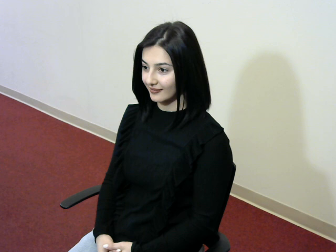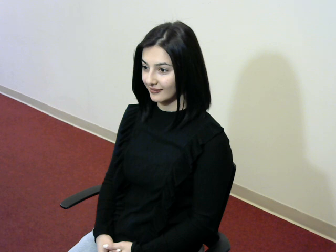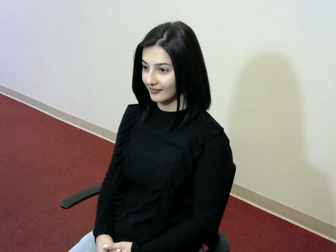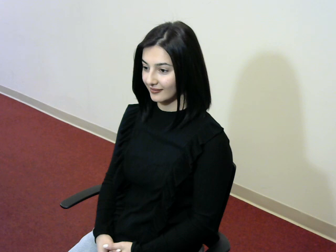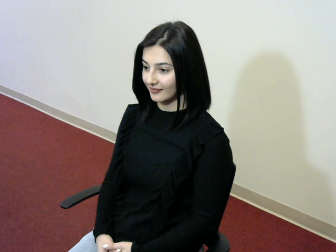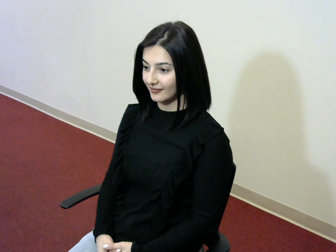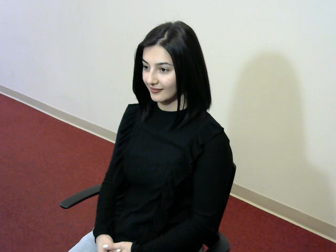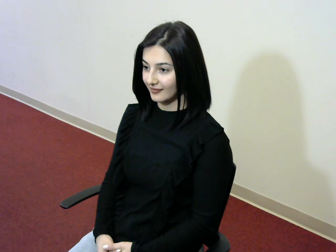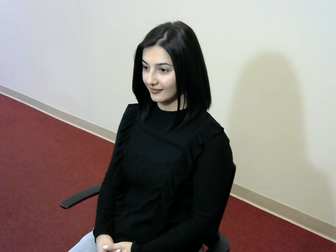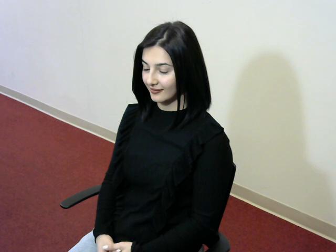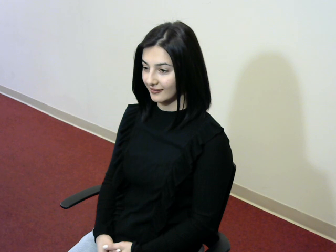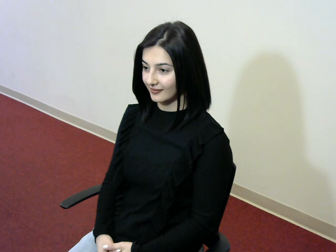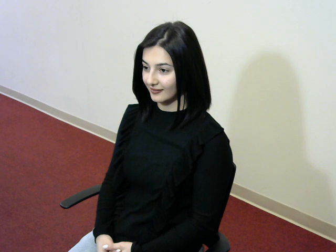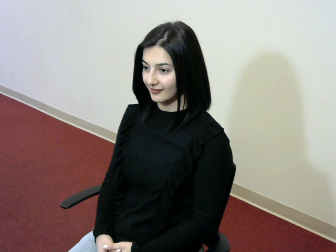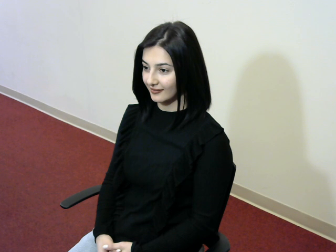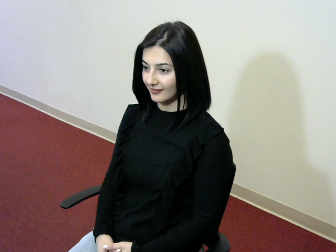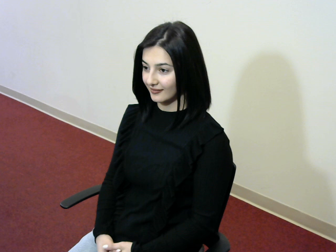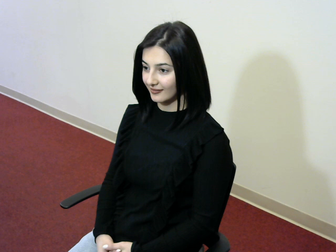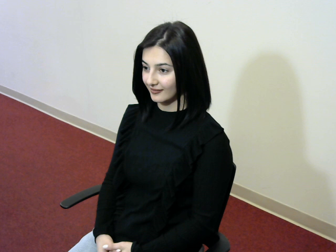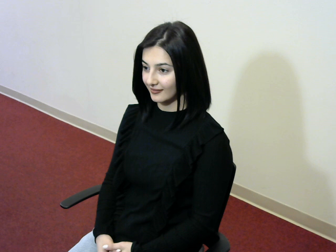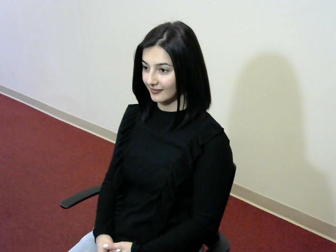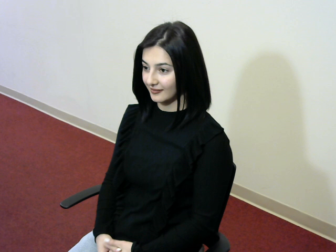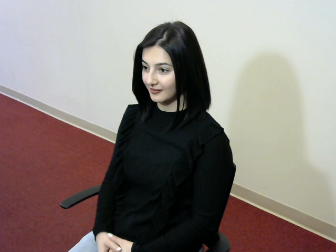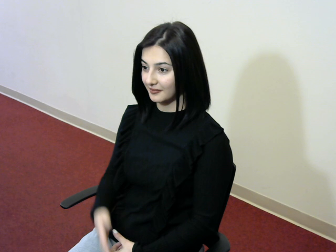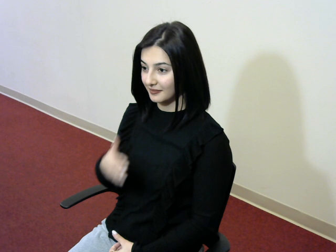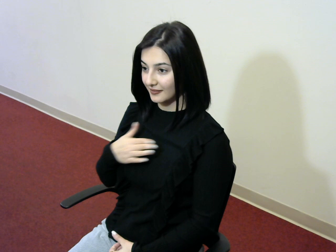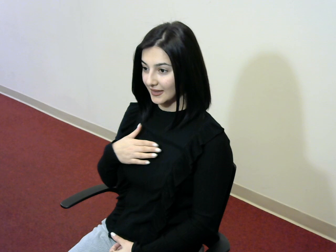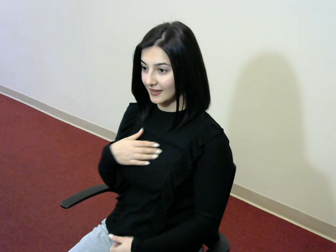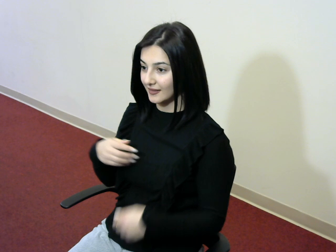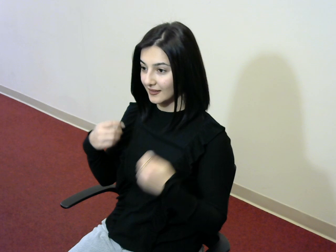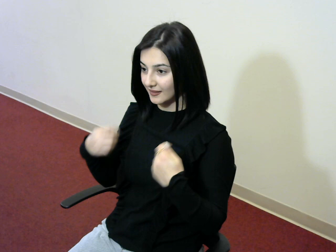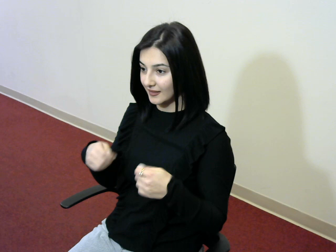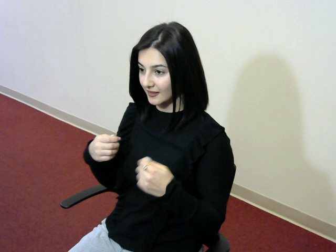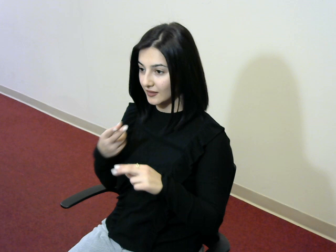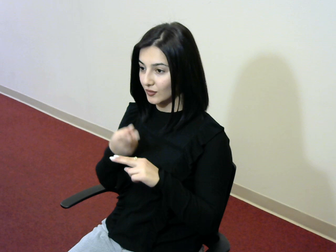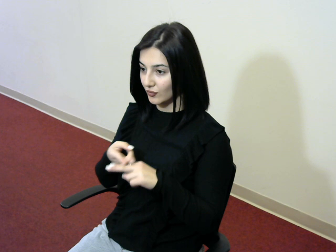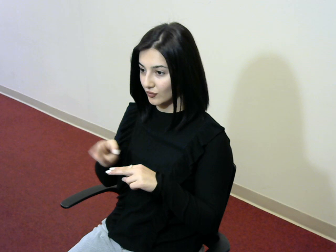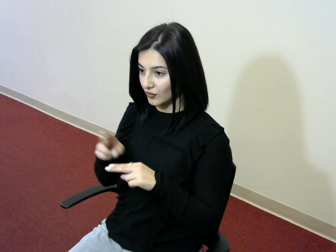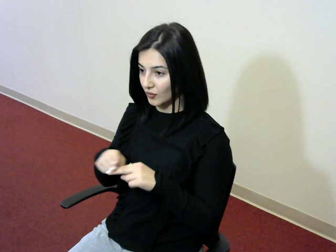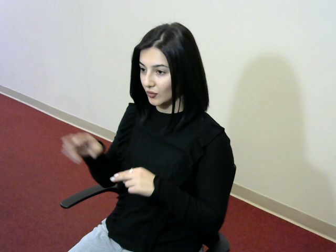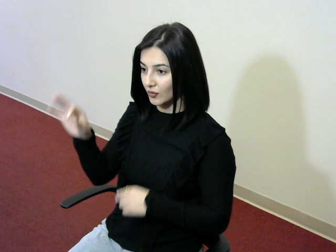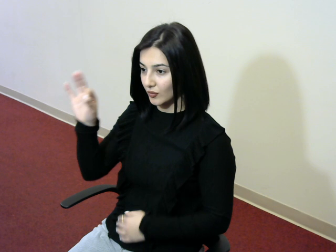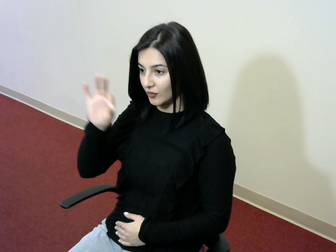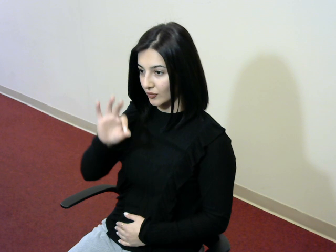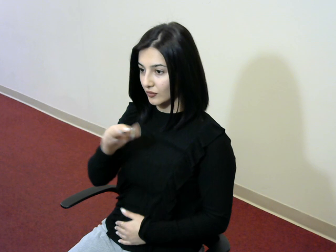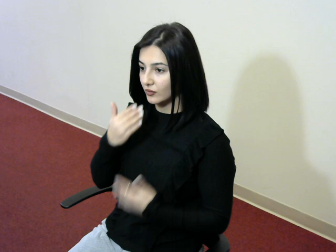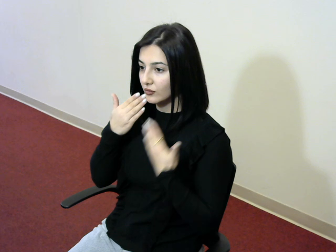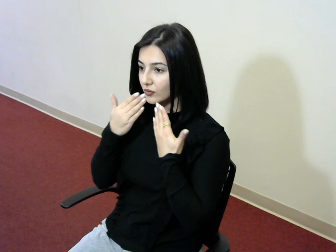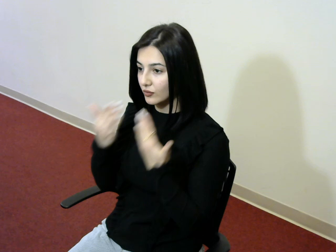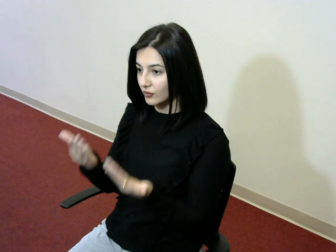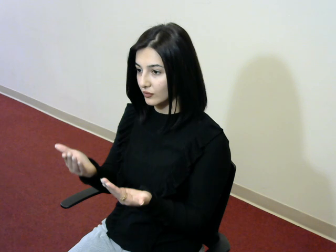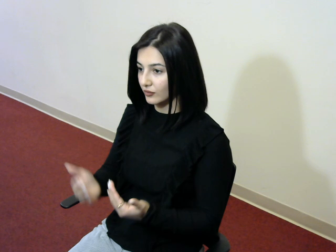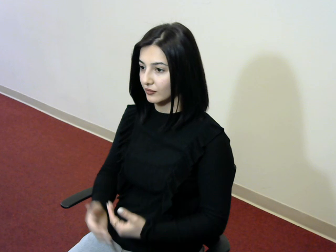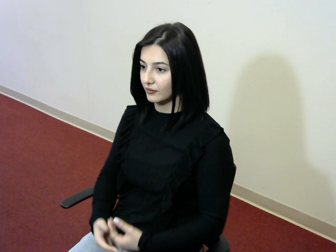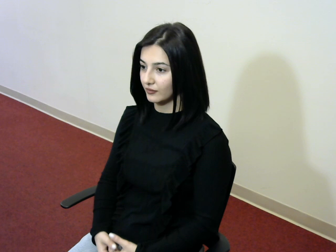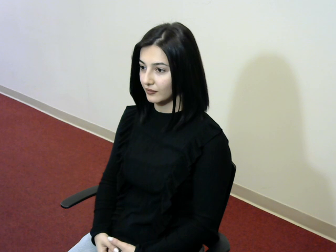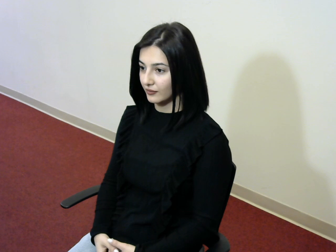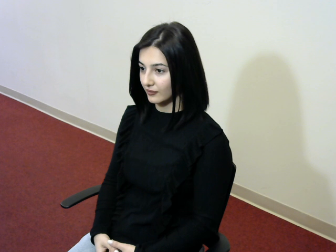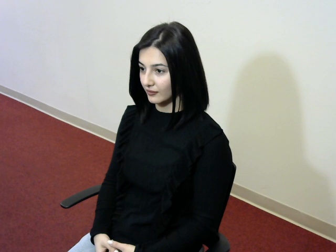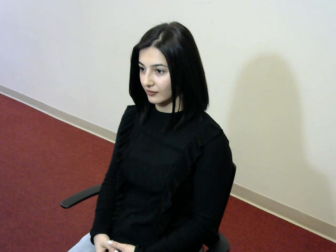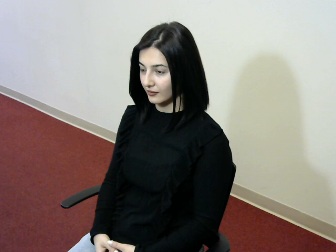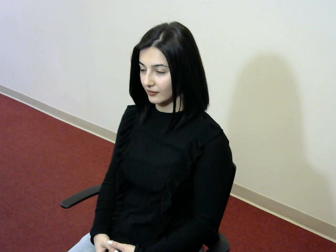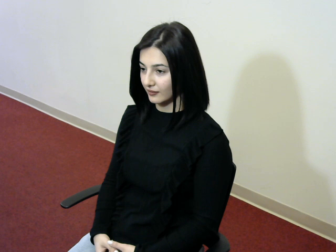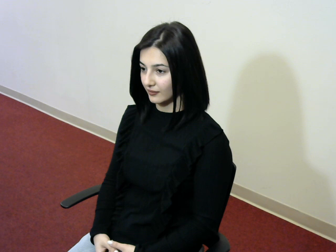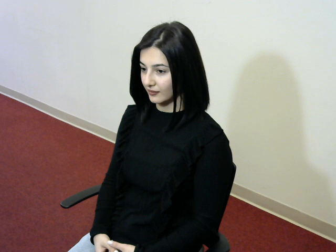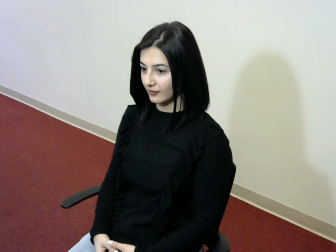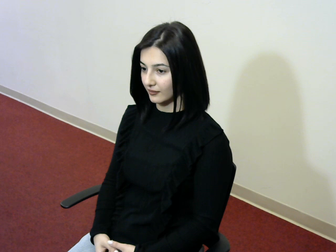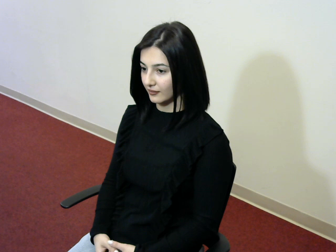Mən satıcıdan bu barədə soruşdum